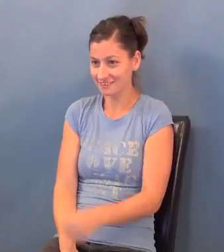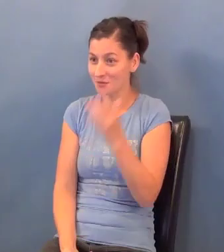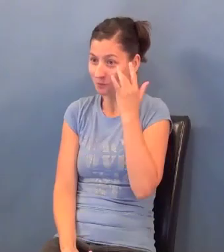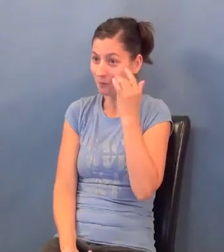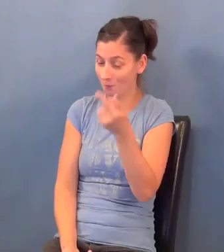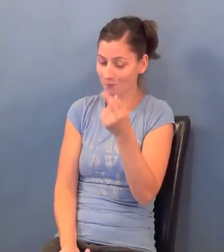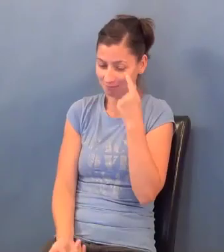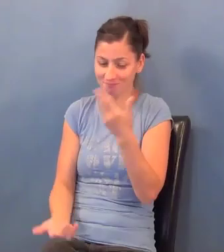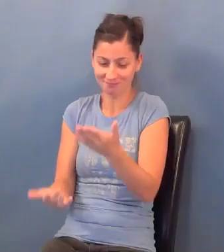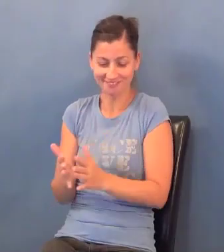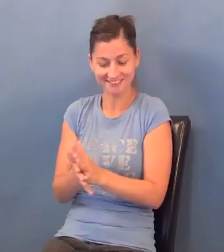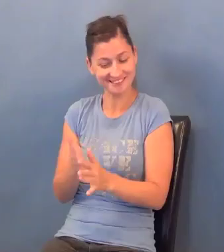O, myślę, że wiesz jak zamigać.